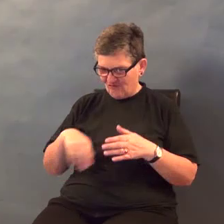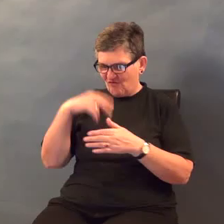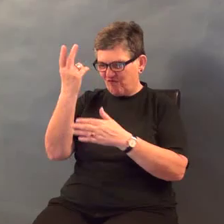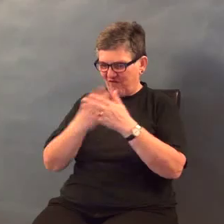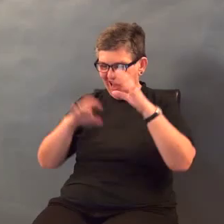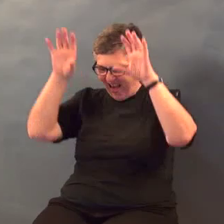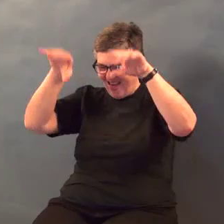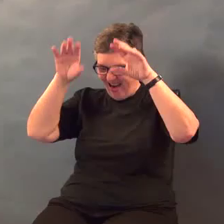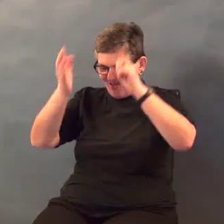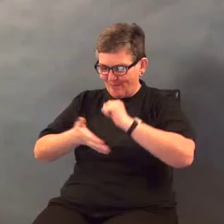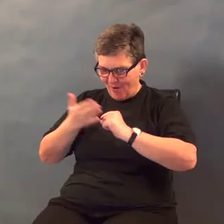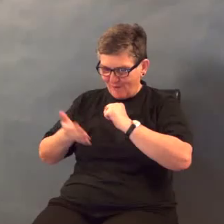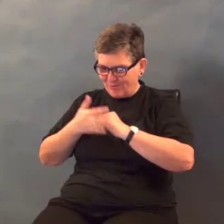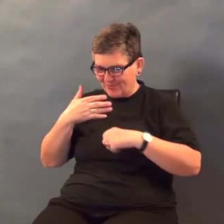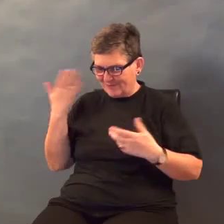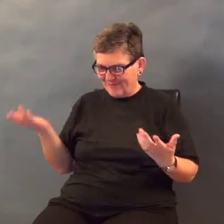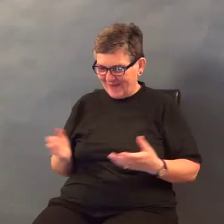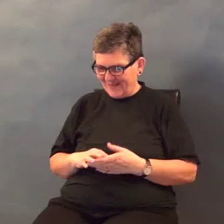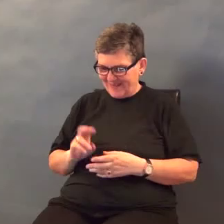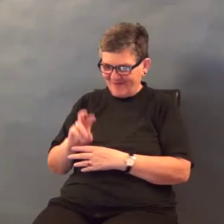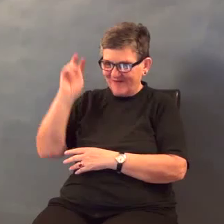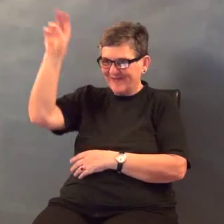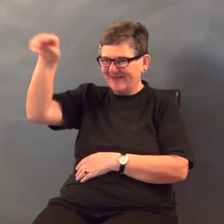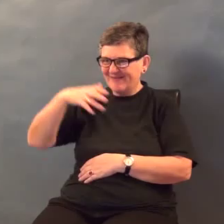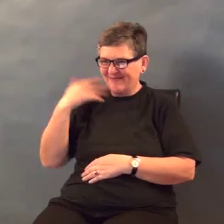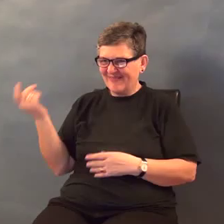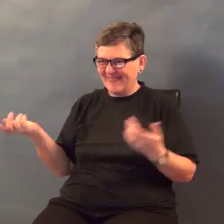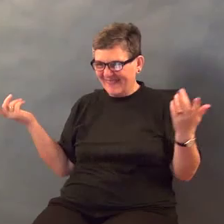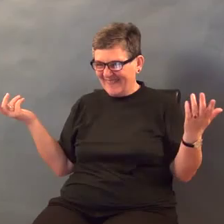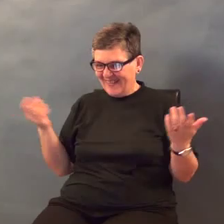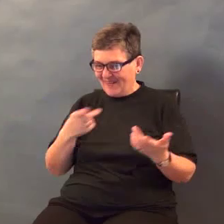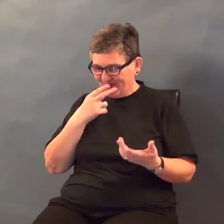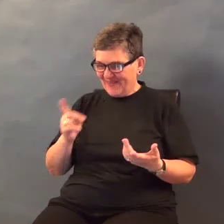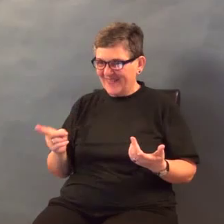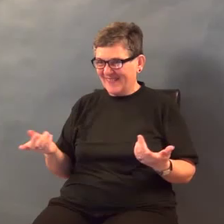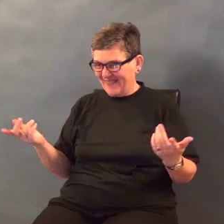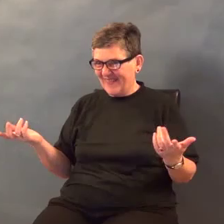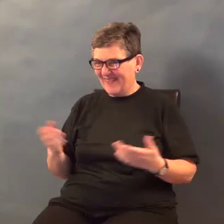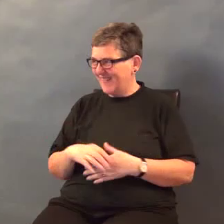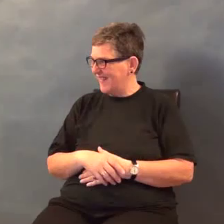Ktoś się topi i macha, bo liczy na pomoc, ale niestety ta osoba nie ma wsparcia i nie ma jak się wydostać.